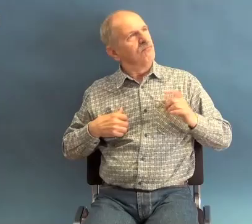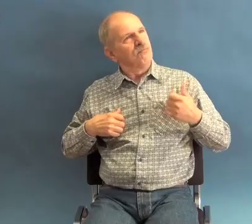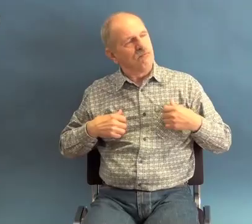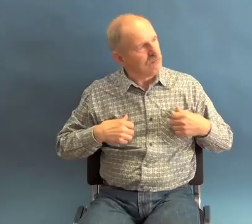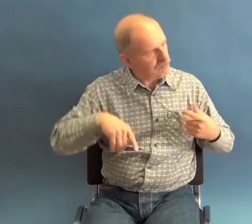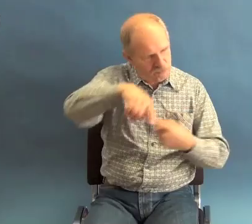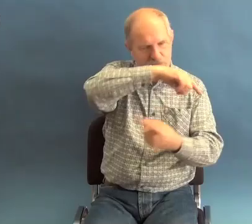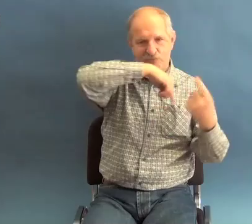Kręci się w kółko.